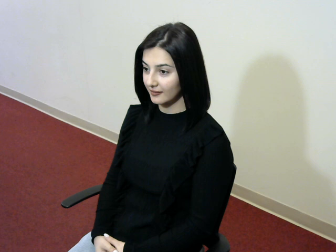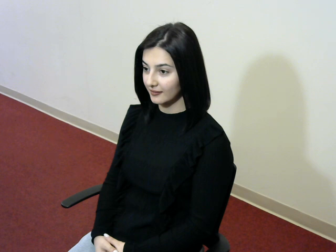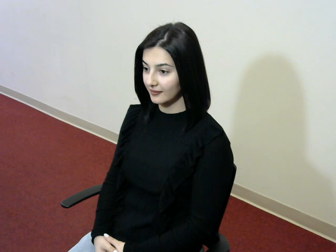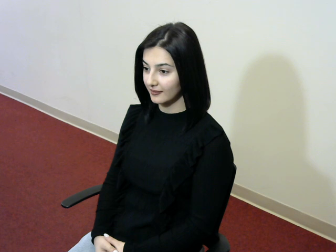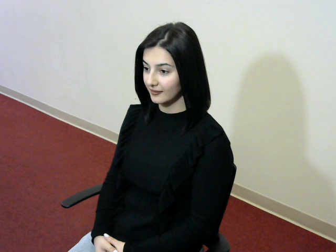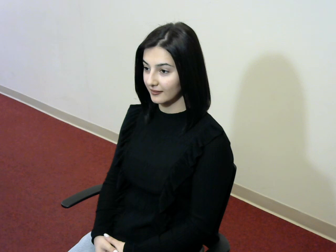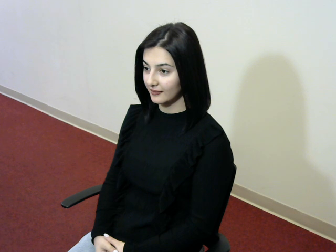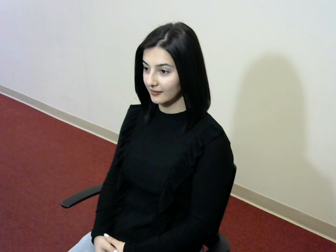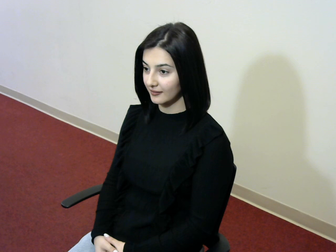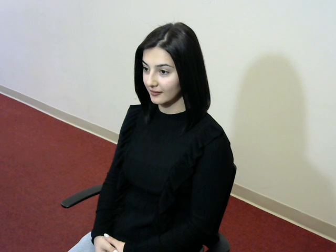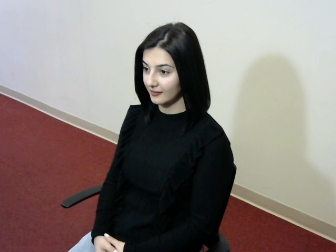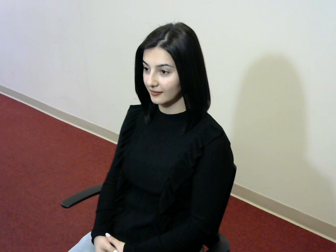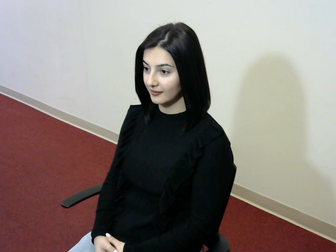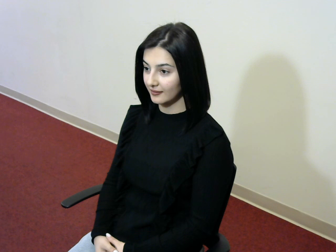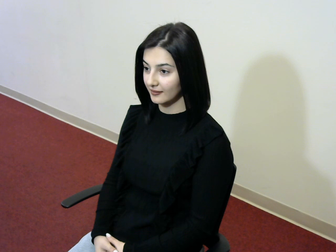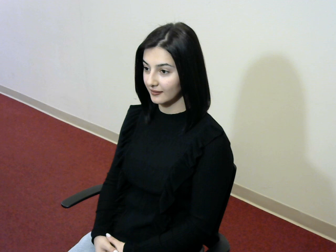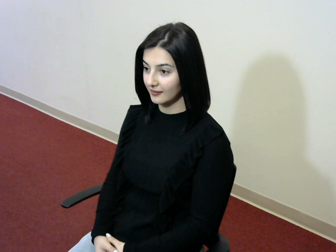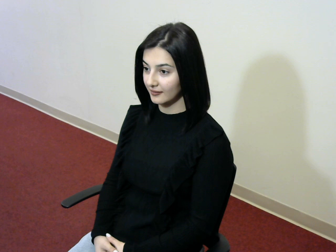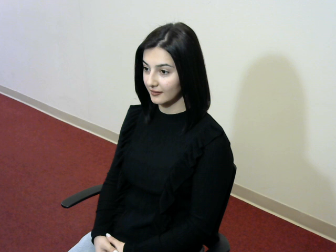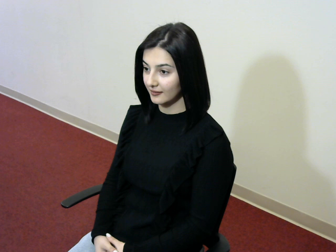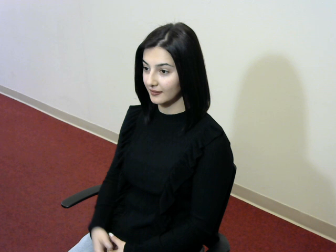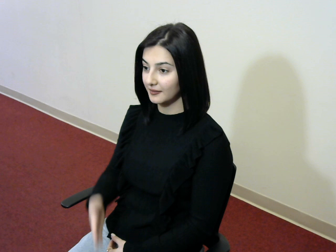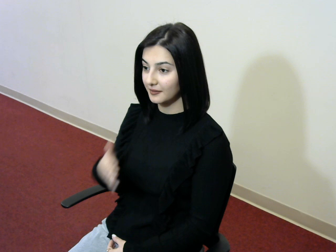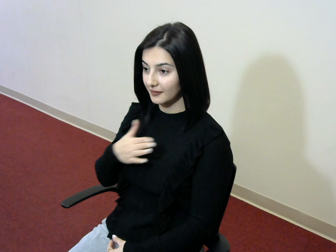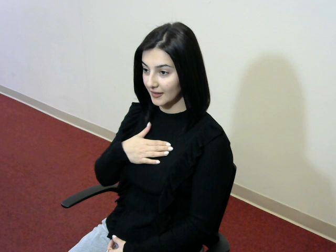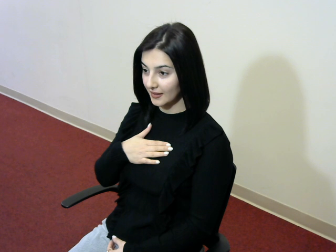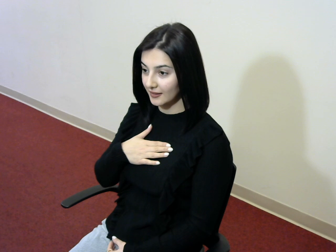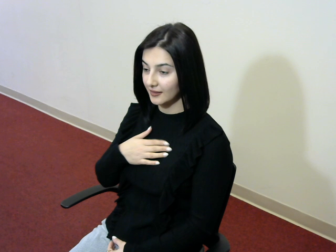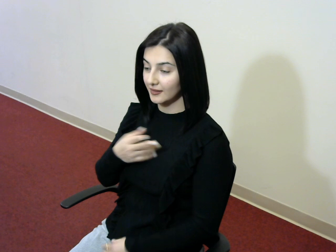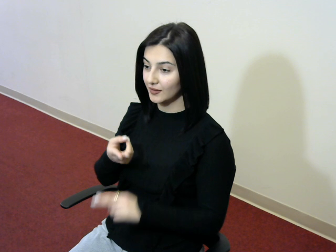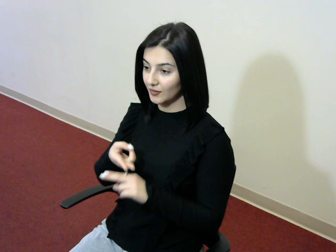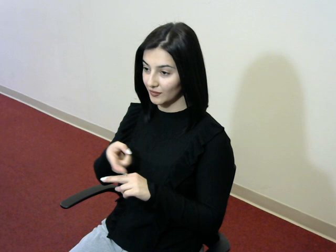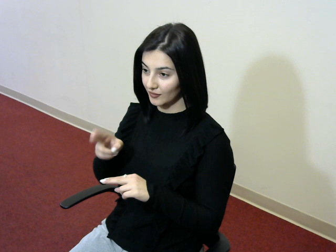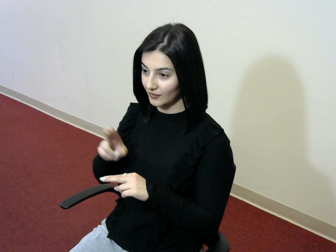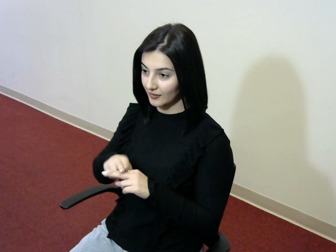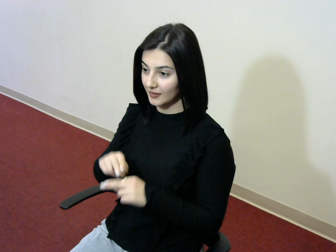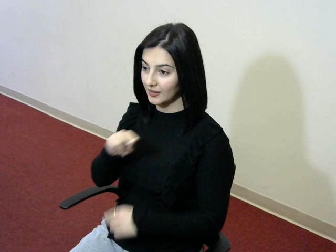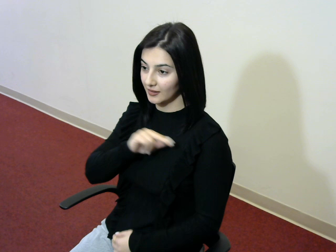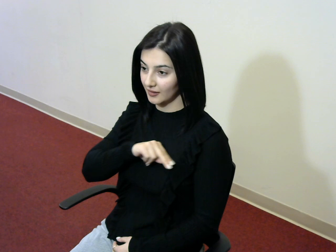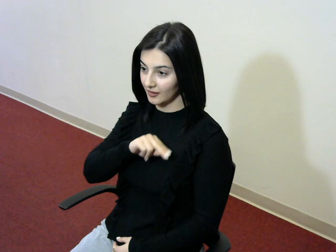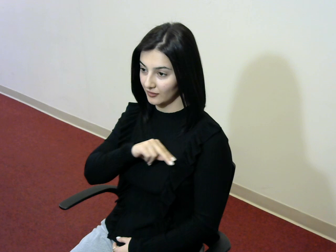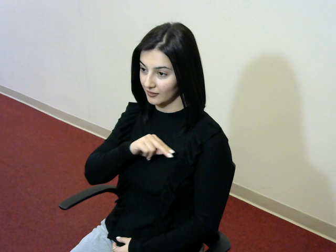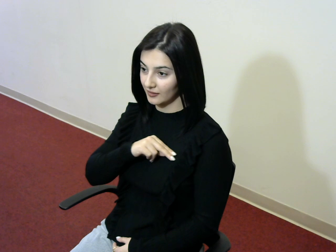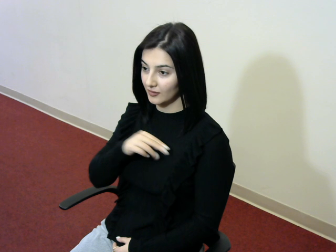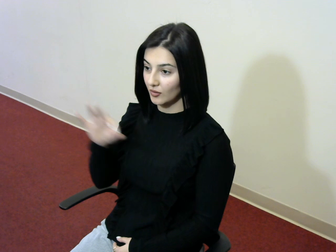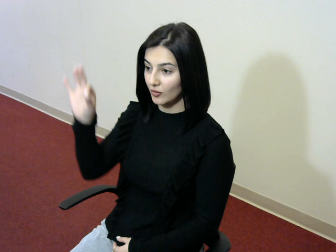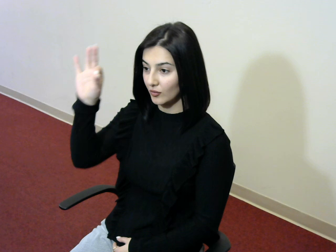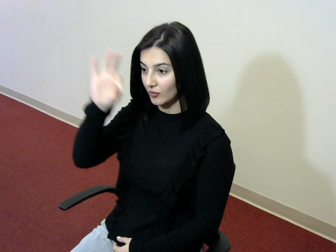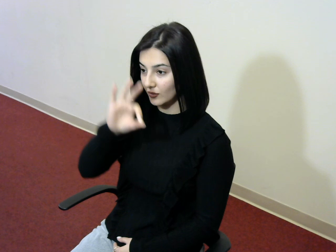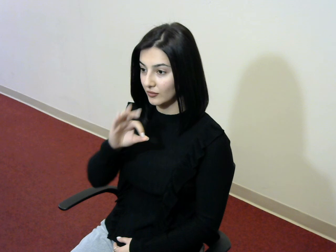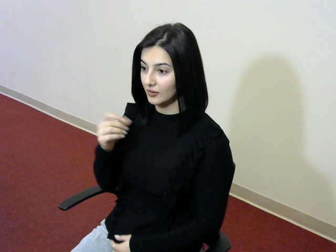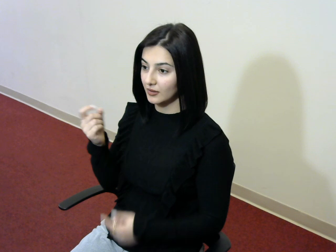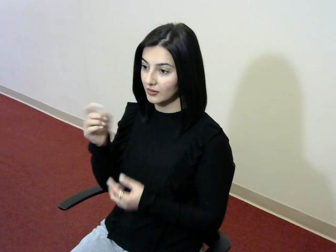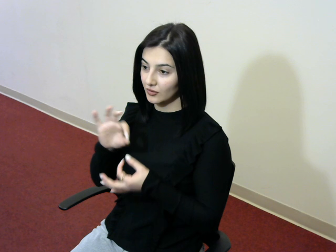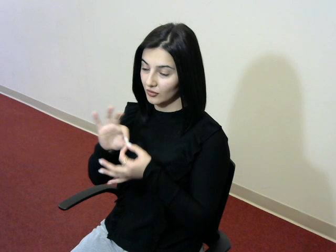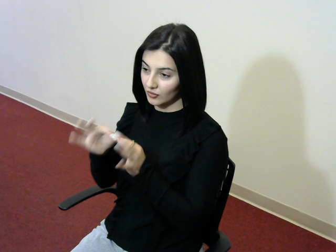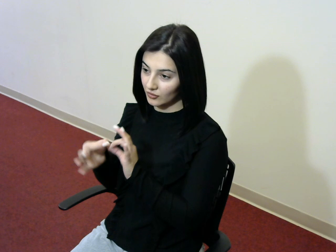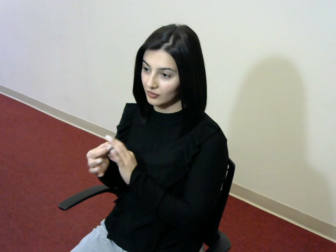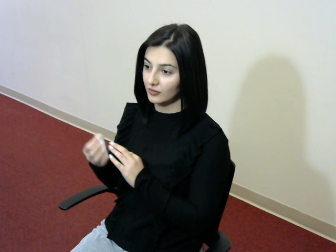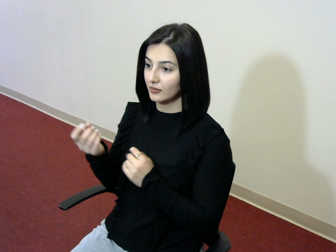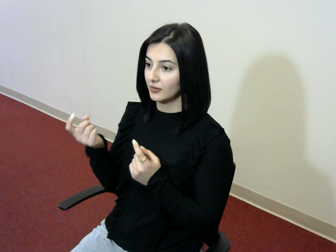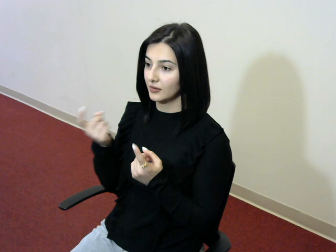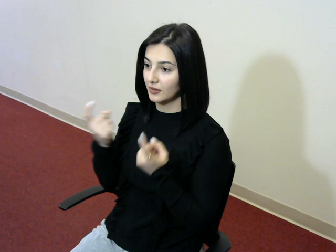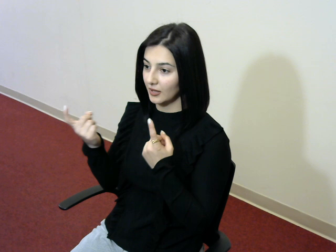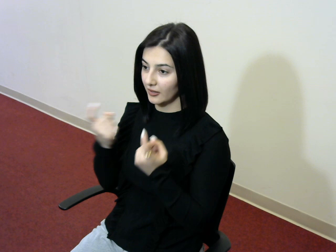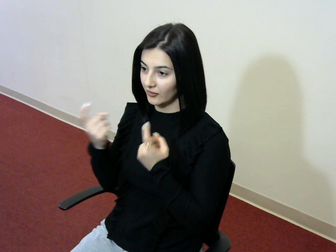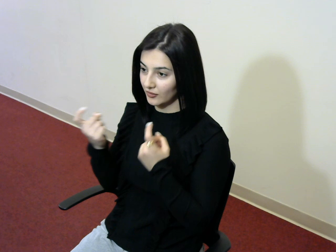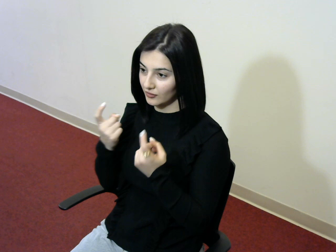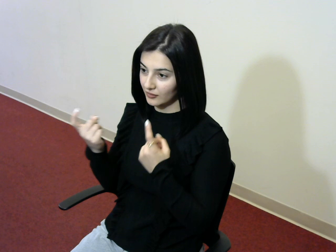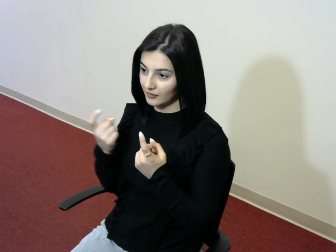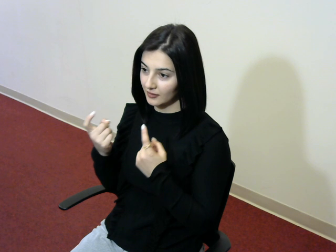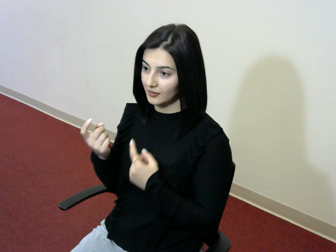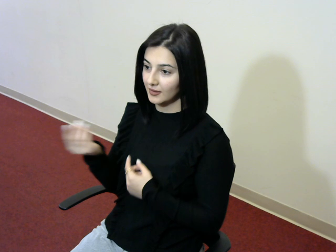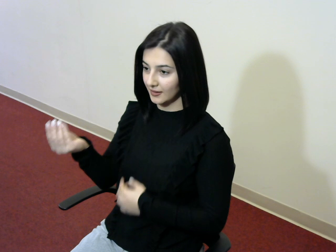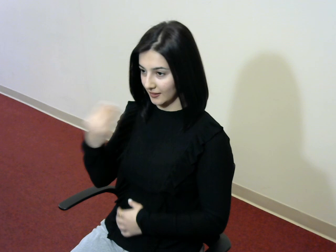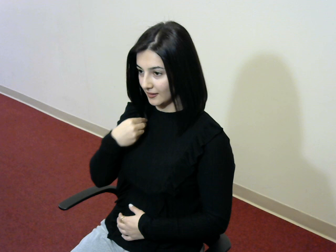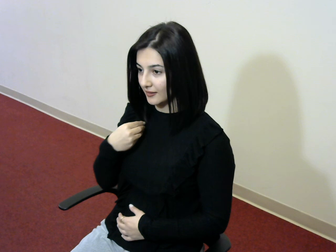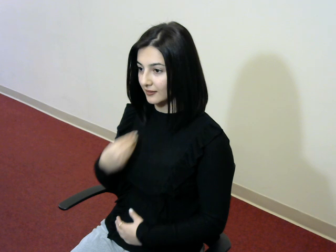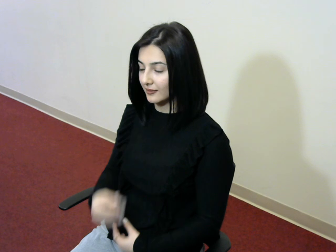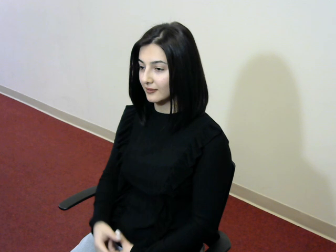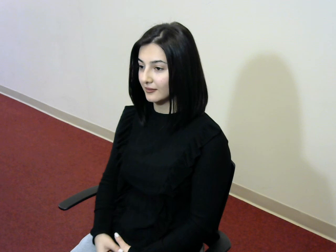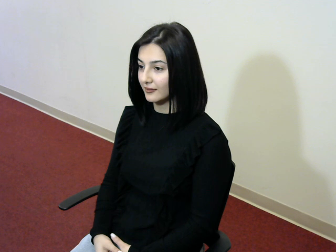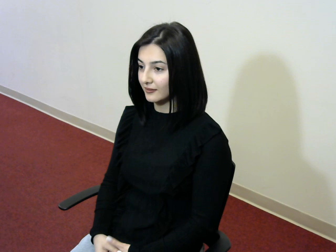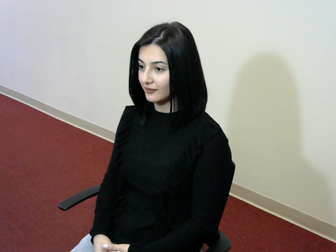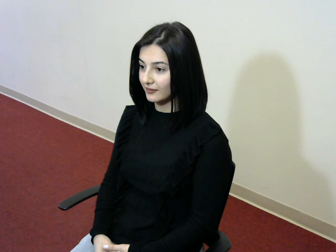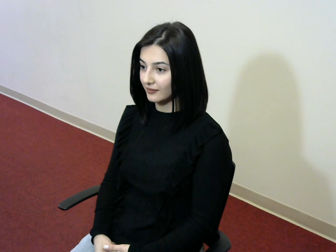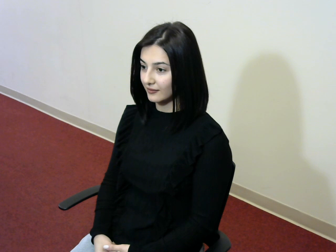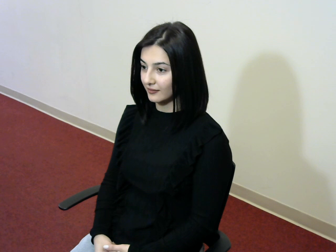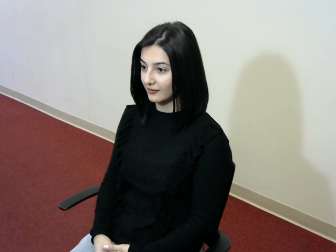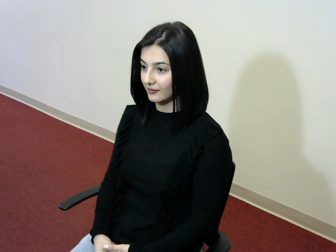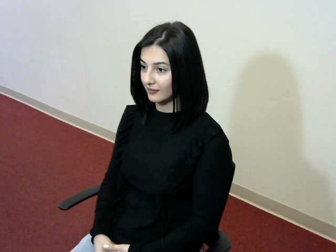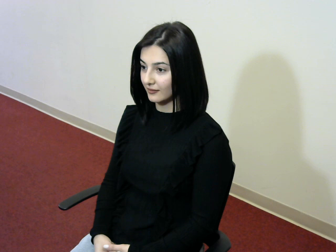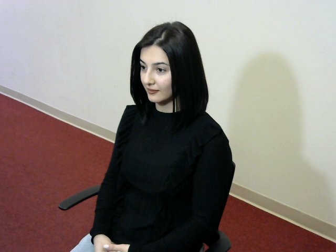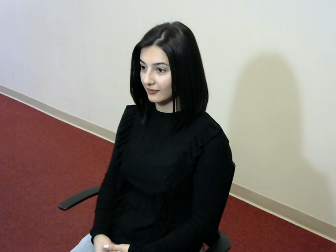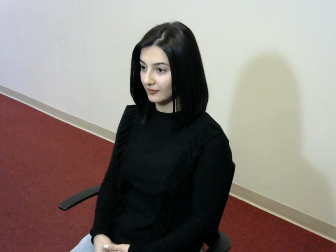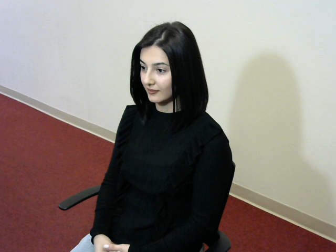Mənə bu iş haqqında ətraflı məlumat verin